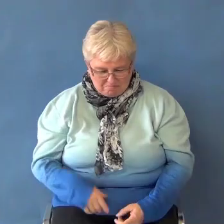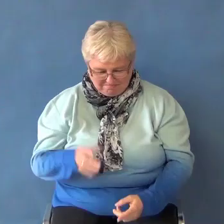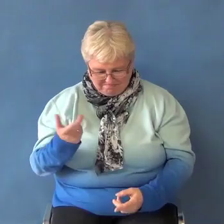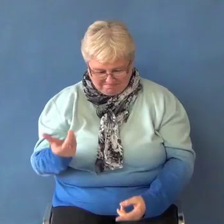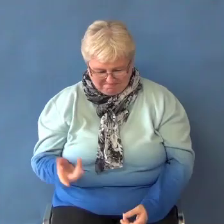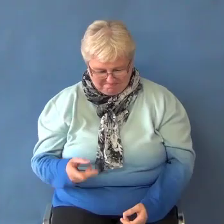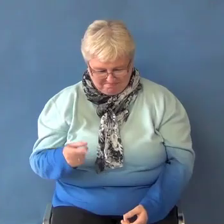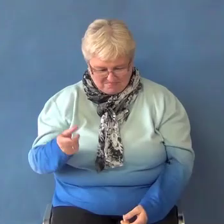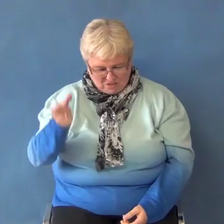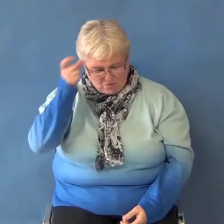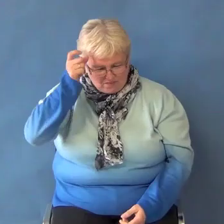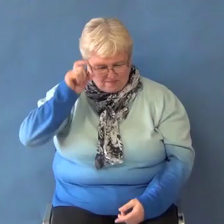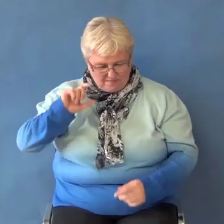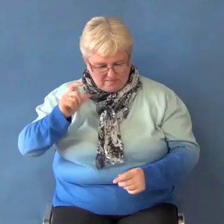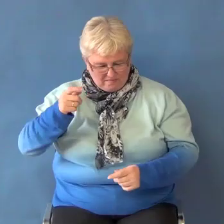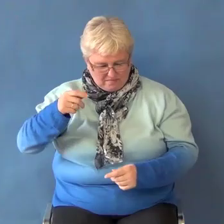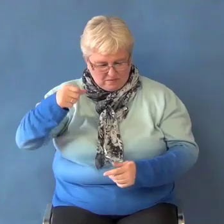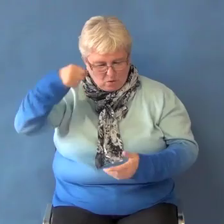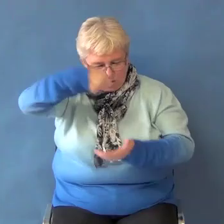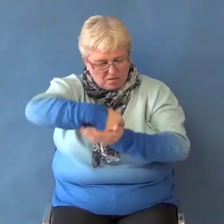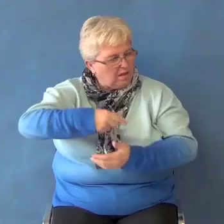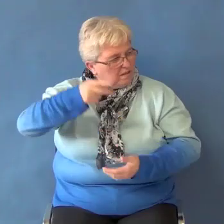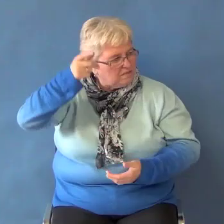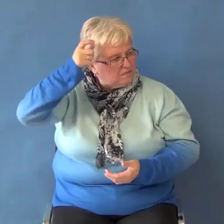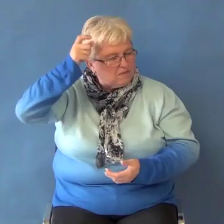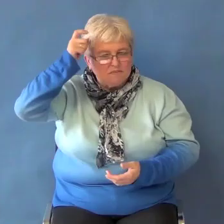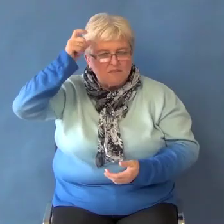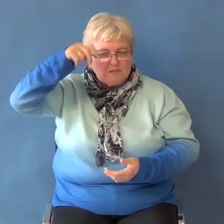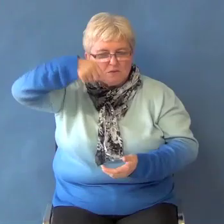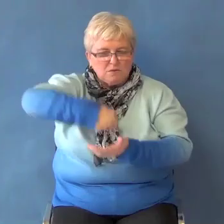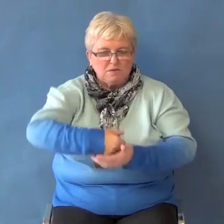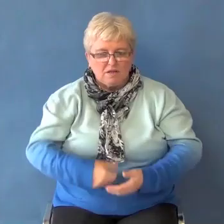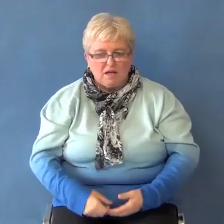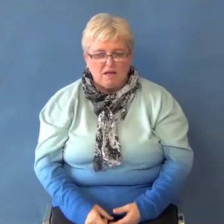Nie wiem, wypadek, człowiek uderzył głową, uderzył głową.